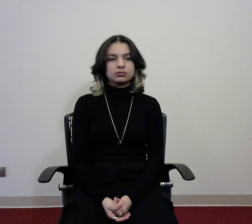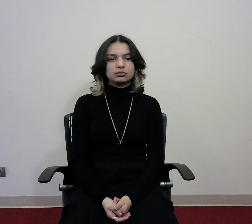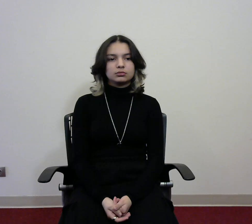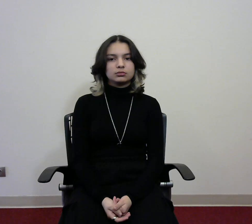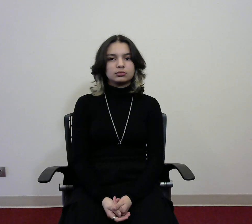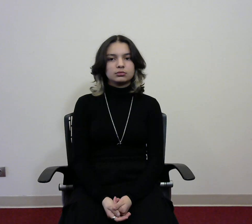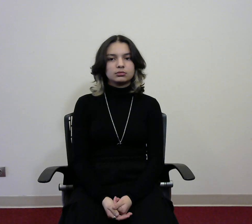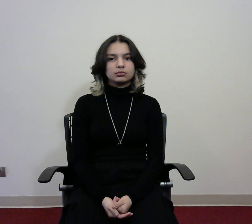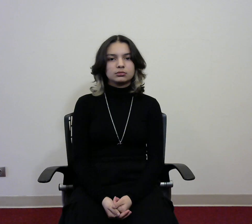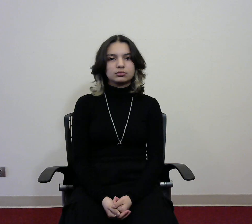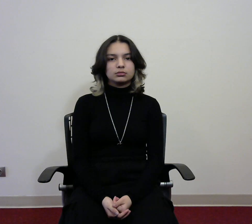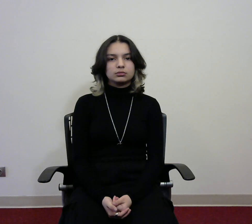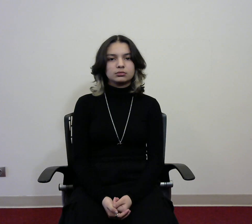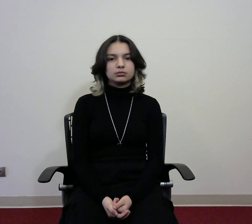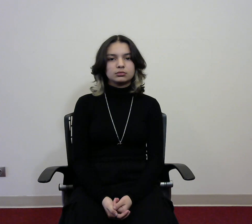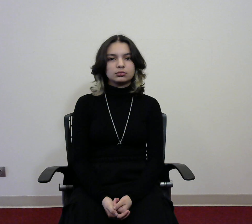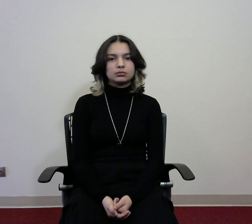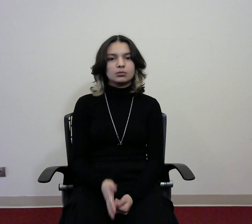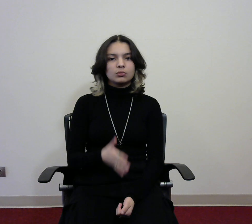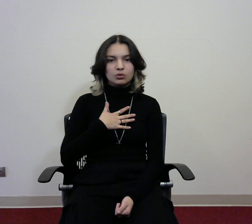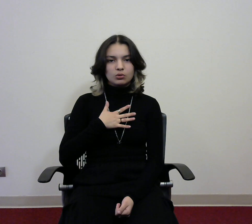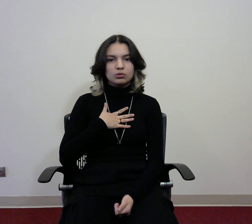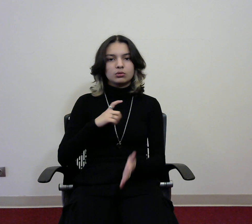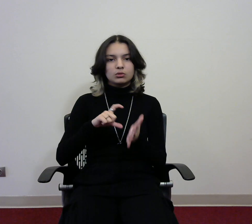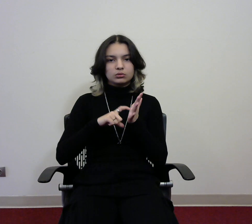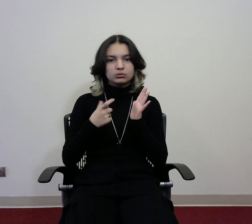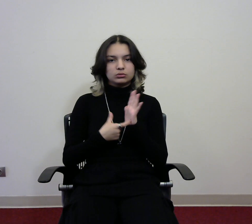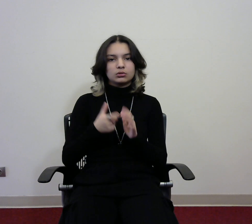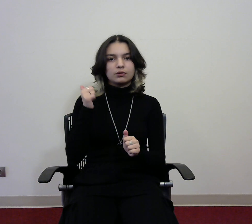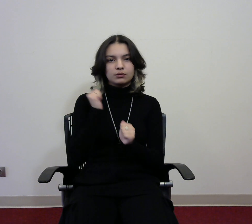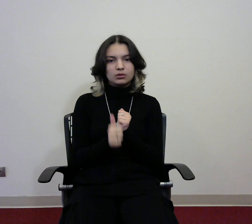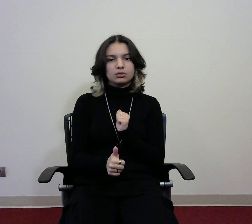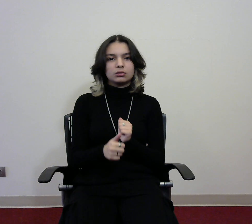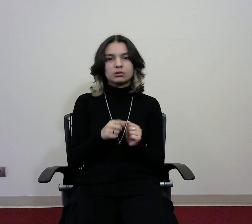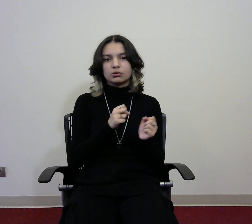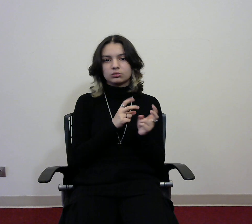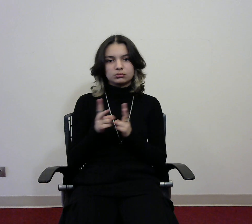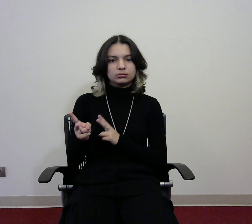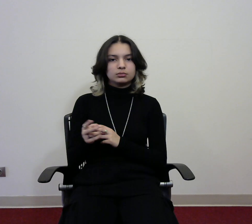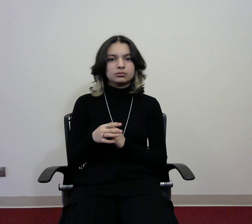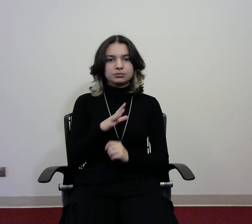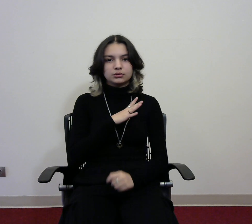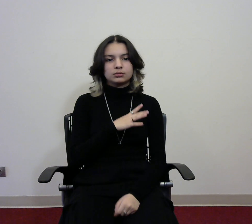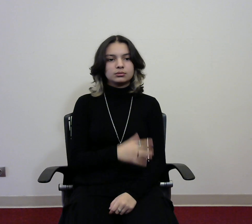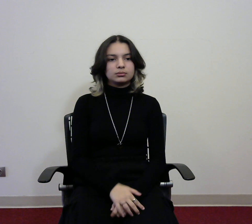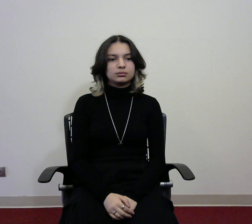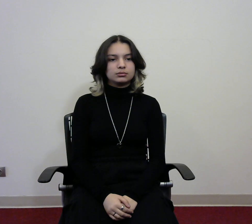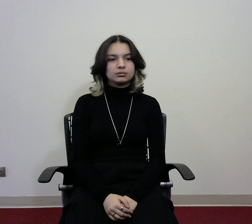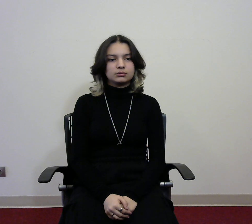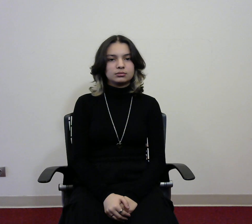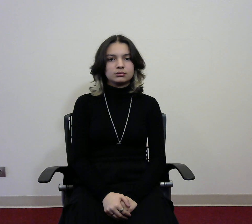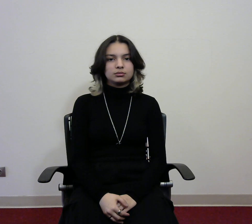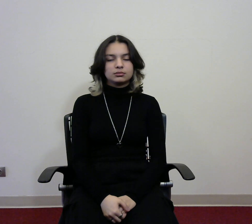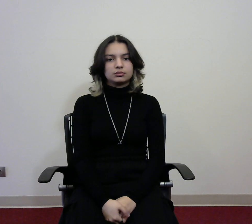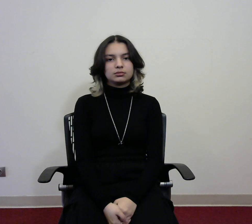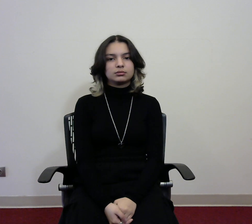Mənim otağım həmişə səliqəli olur